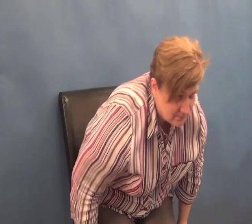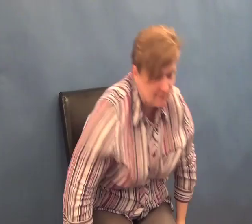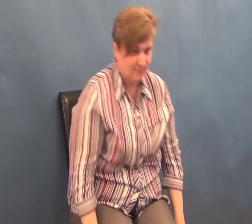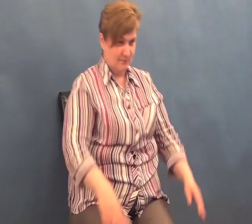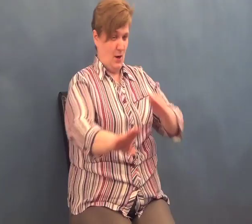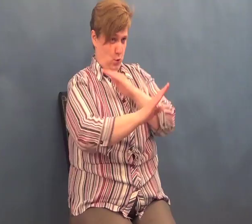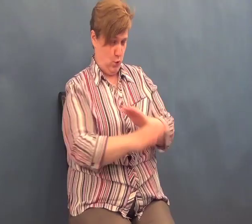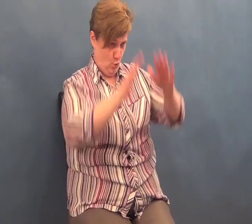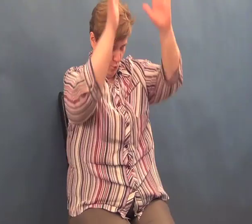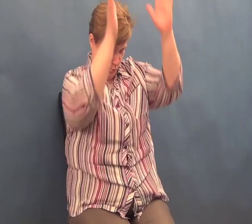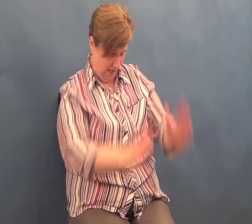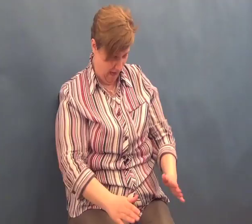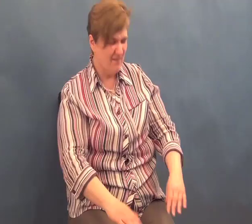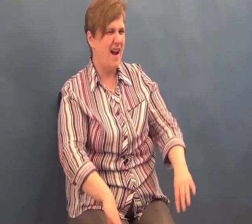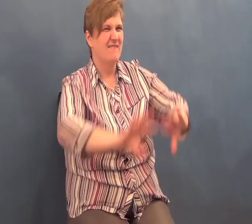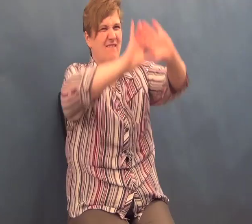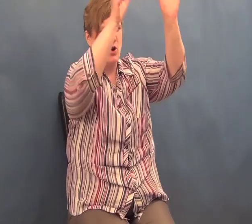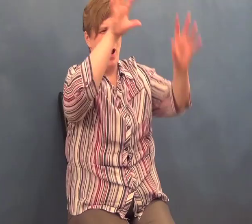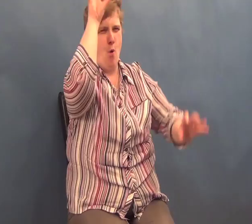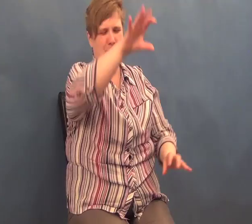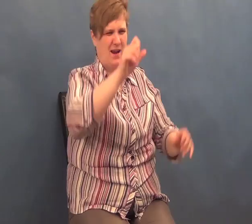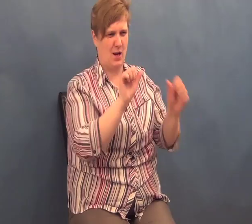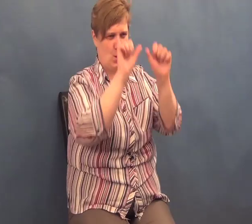Jest drzewo, a na nim gruszki.